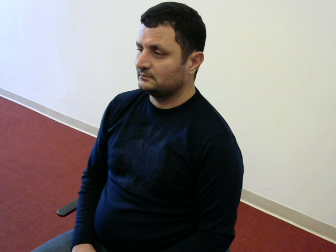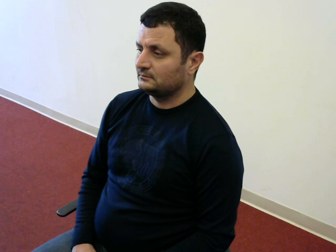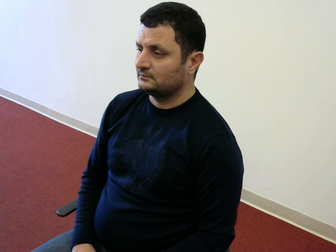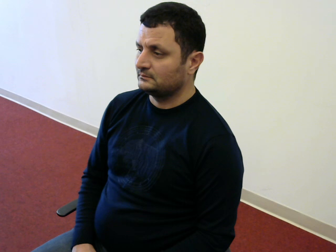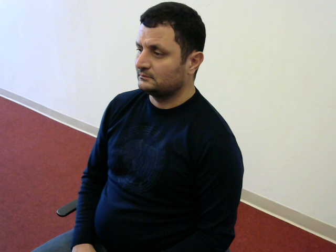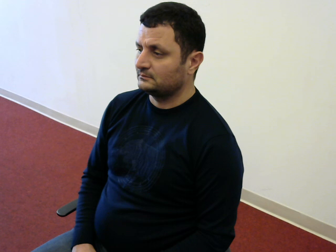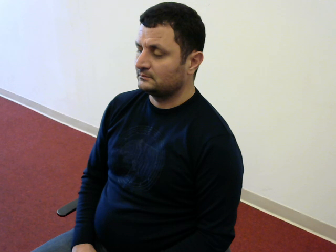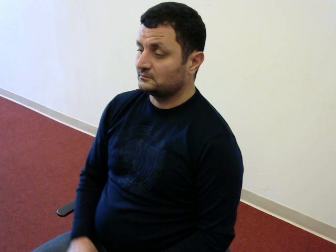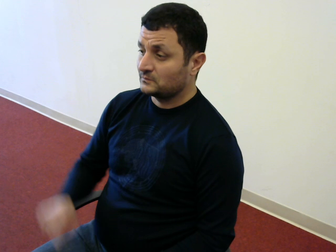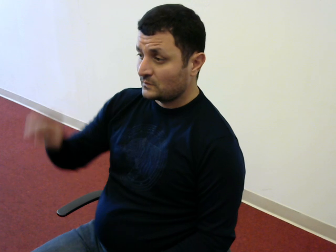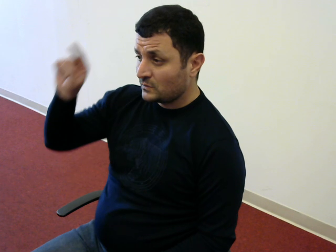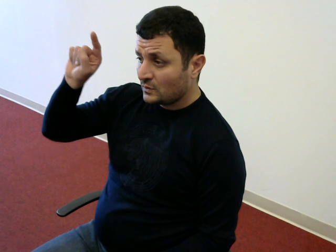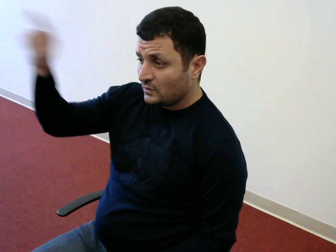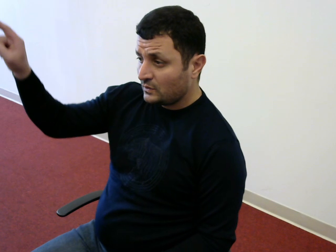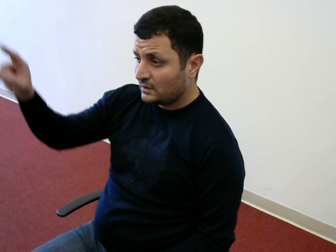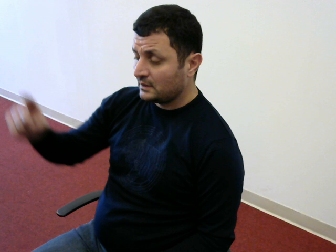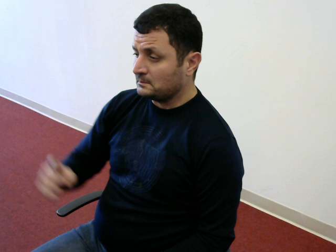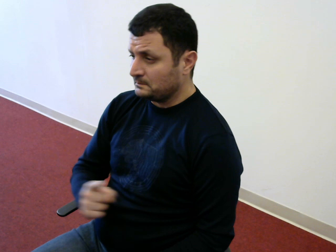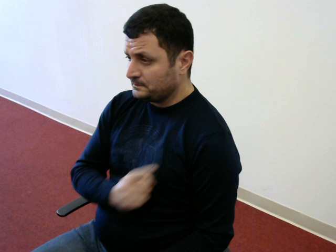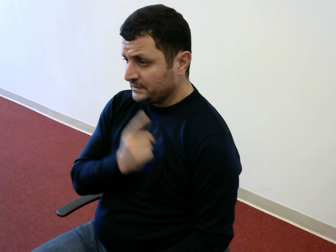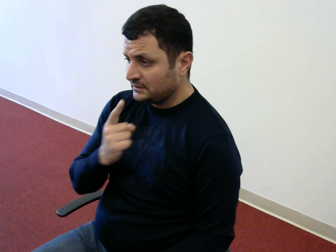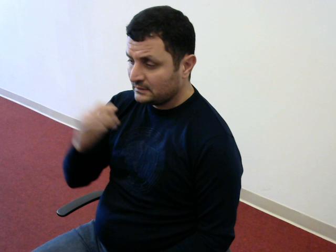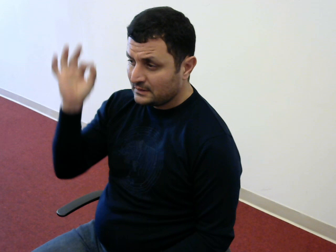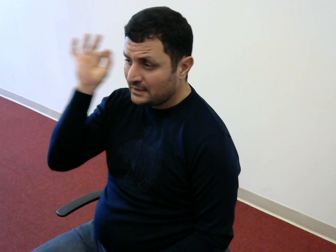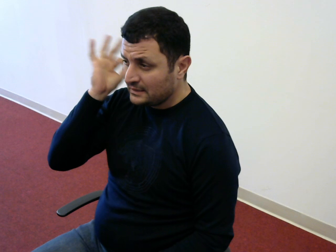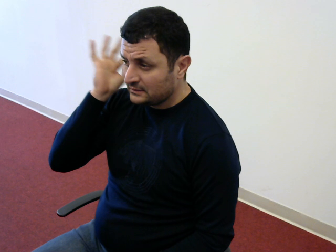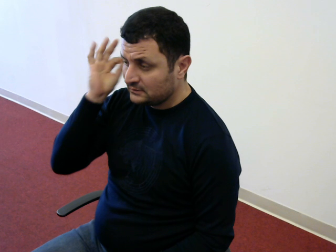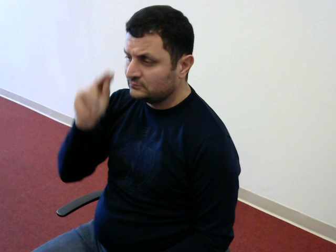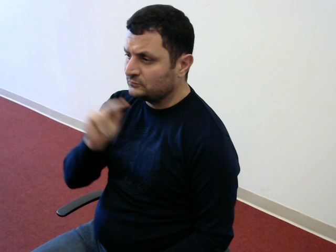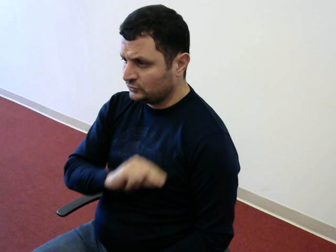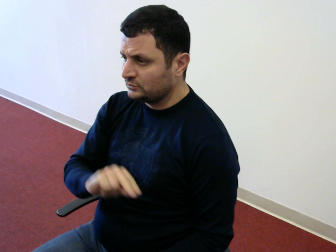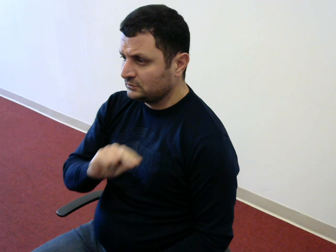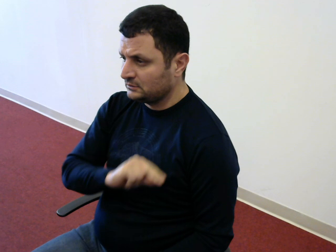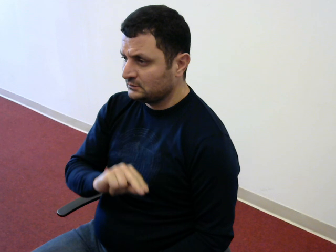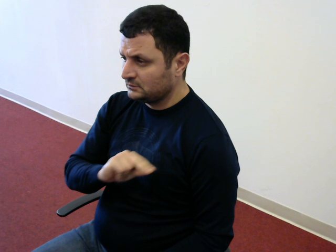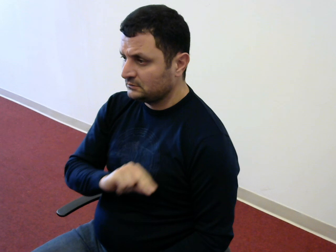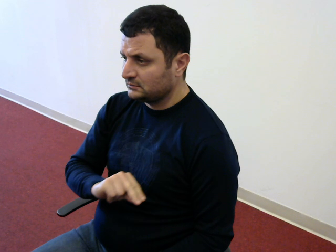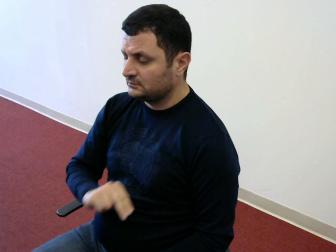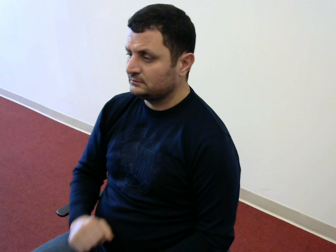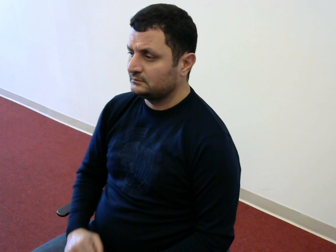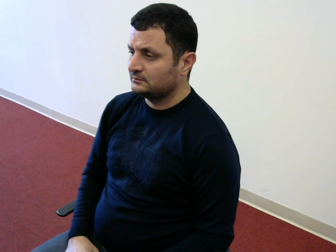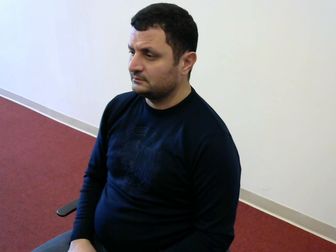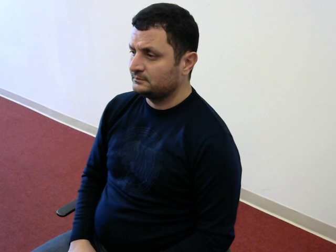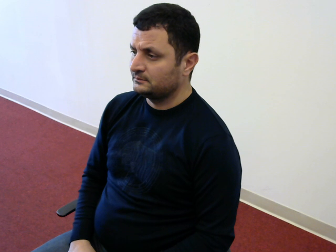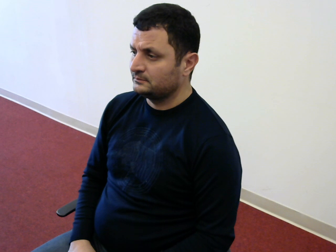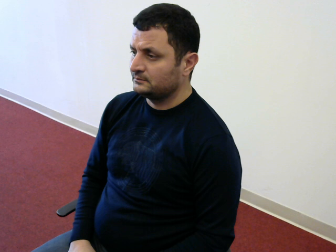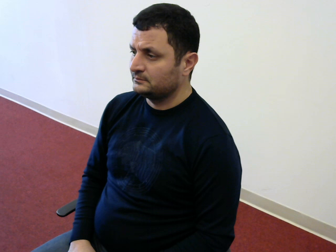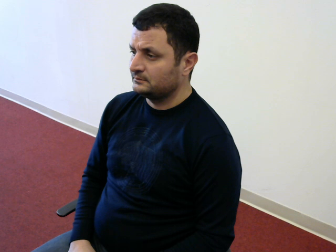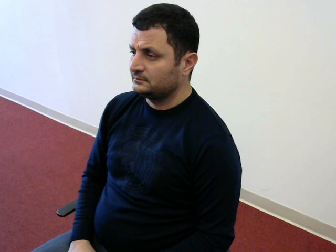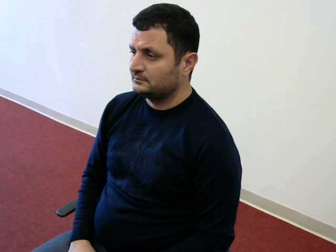Orda professional həkimlər çalışır